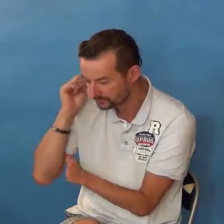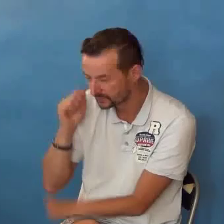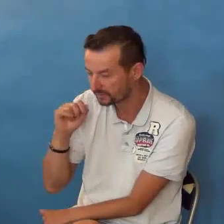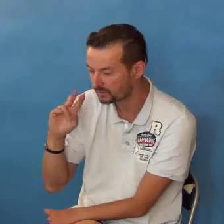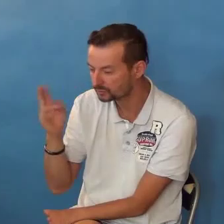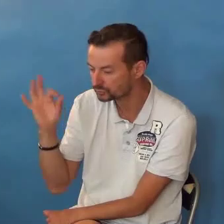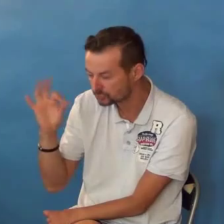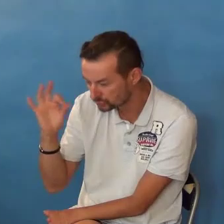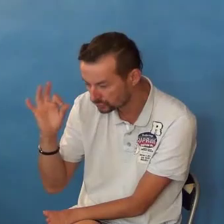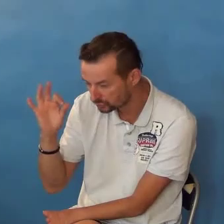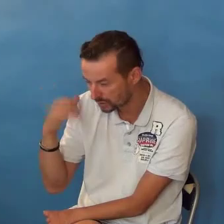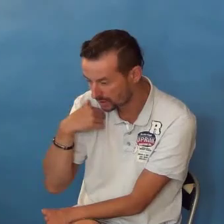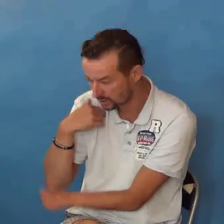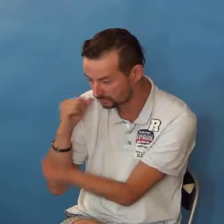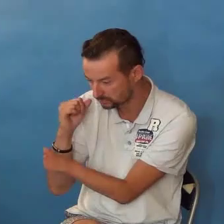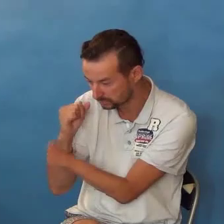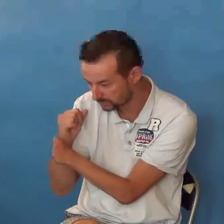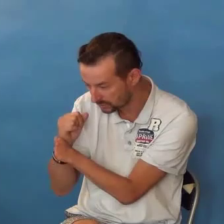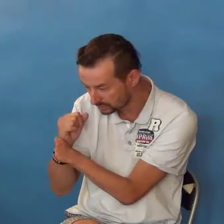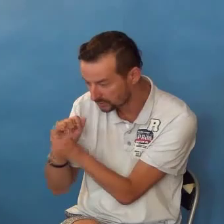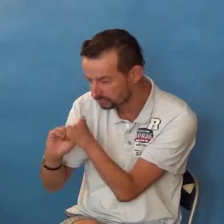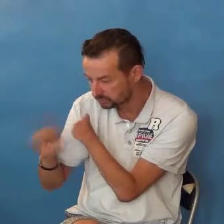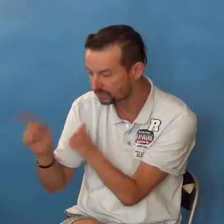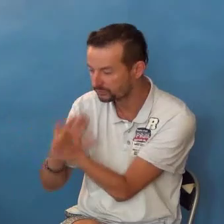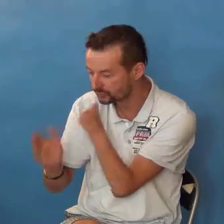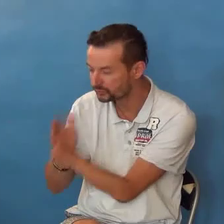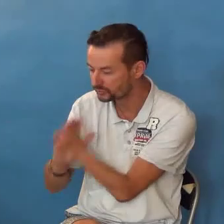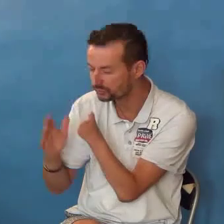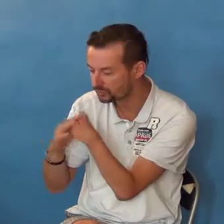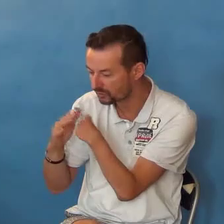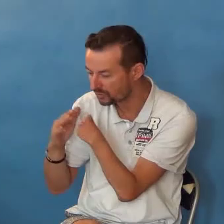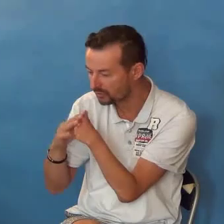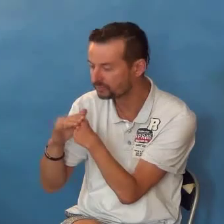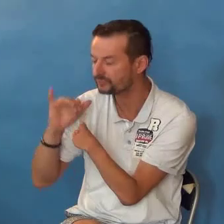A tego drugiego dnia, o którym mówisz, we środę, po pracy sprzątam w domu.